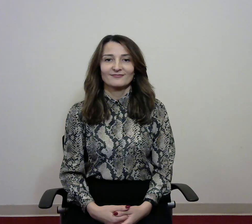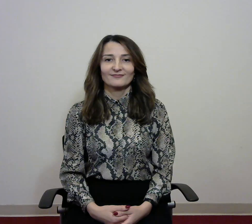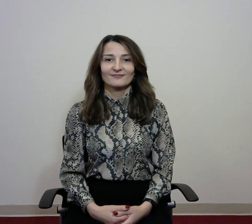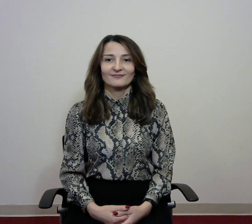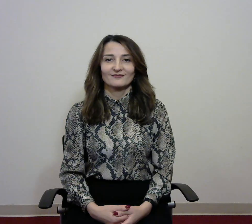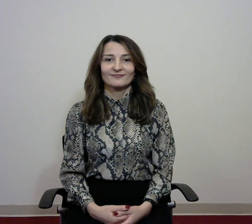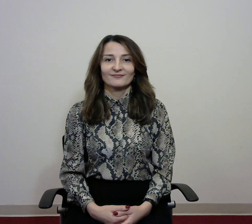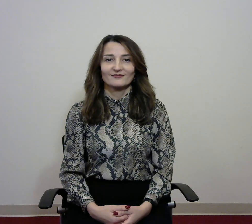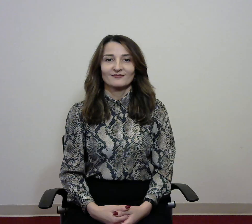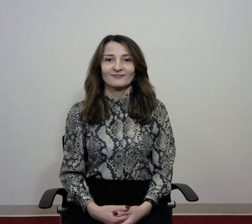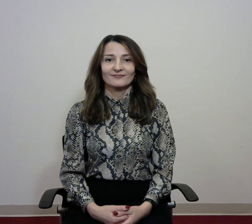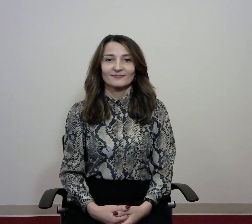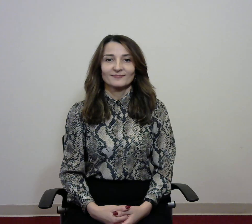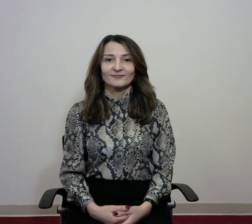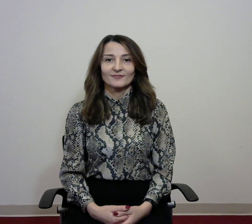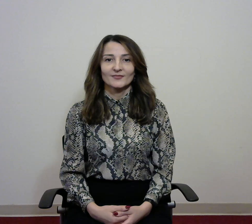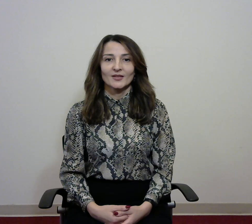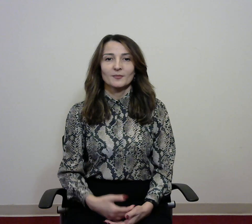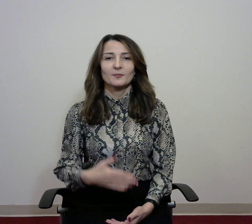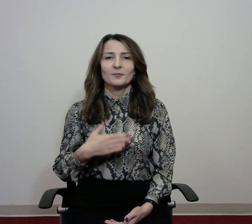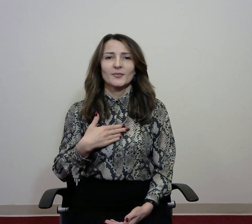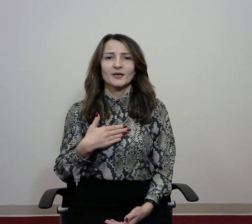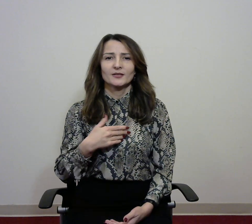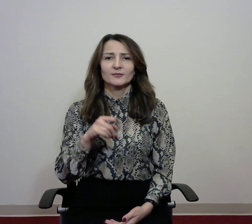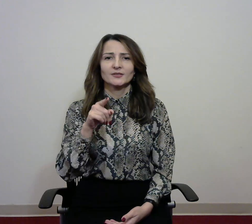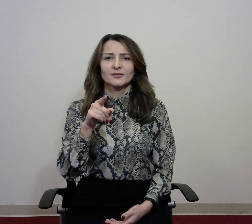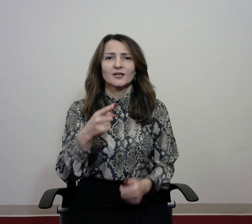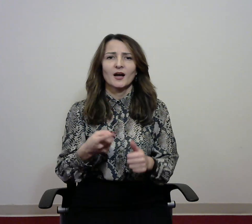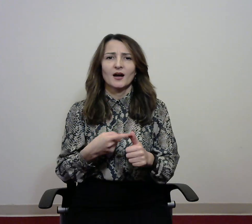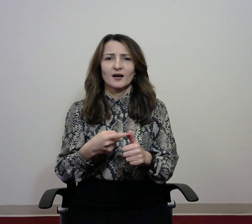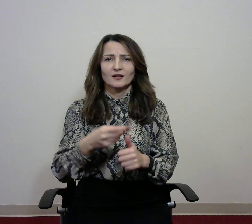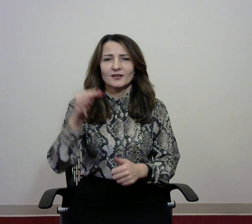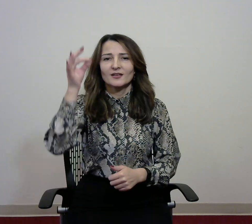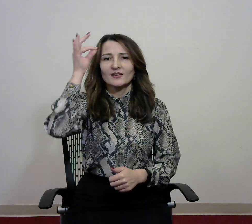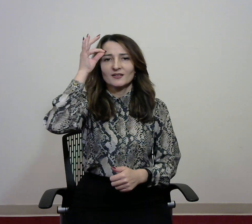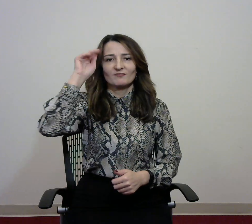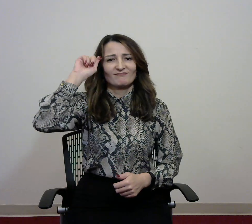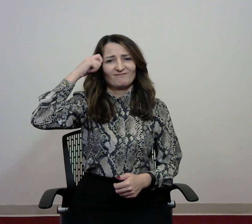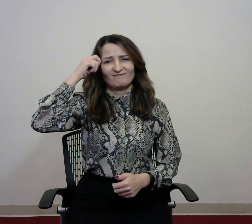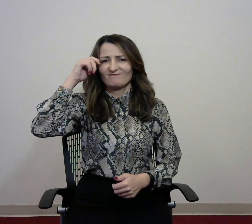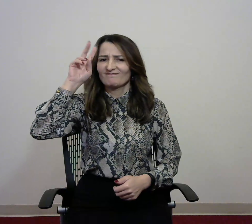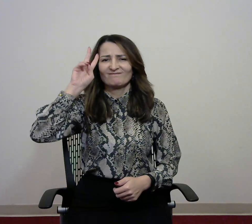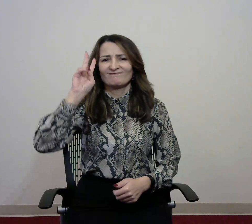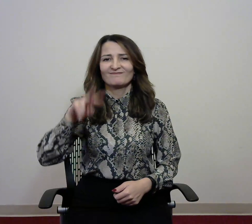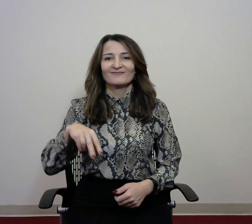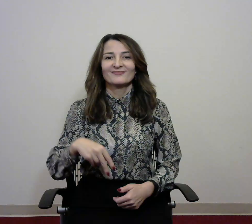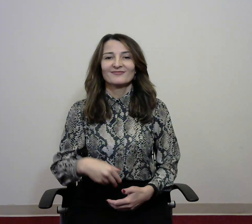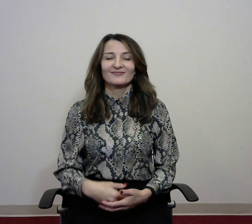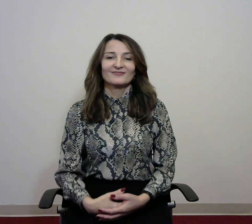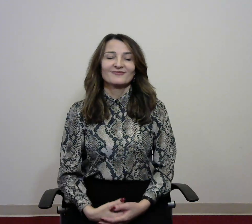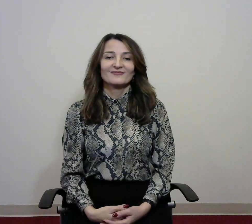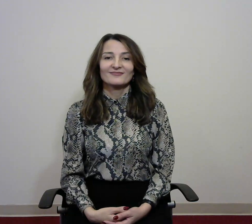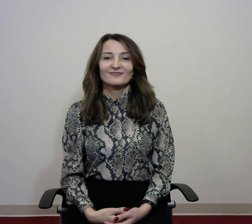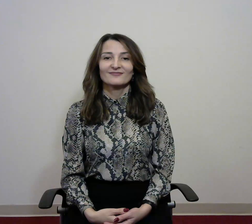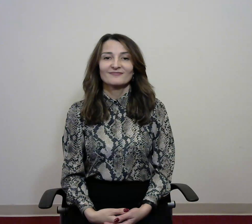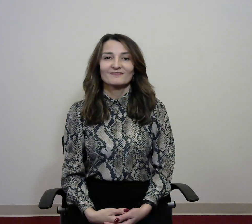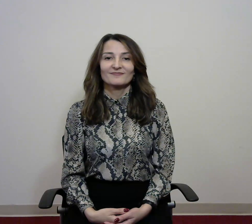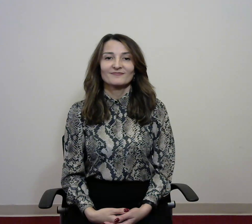Mən sənin adını yadımda saxlaya bilmirəm